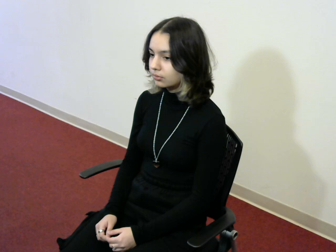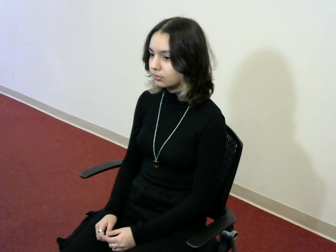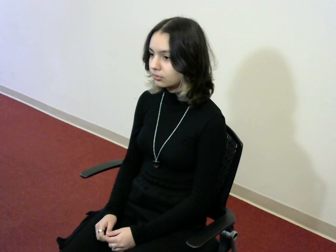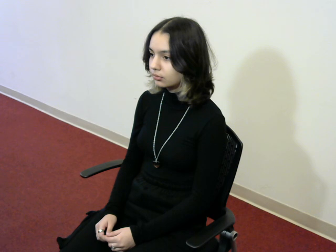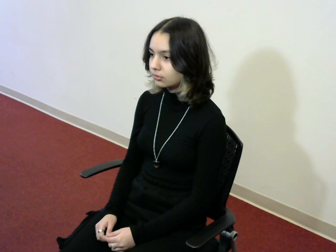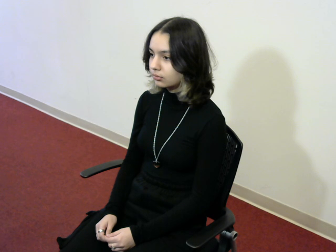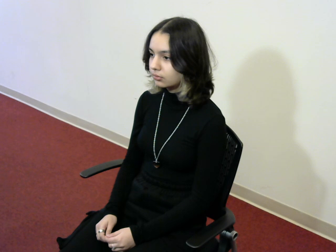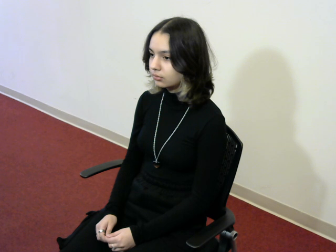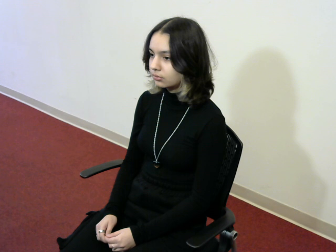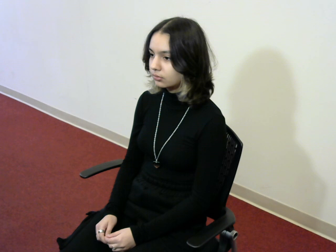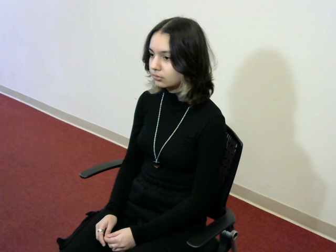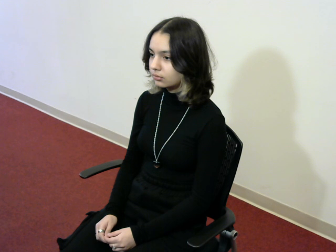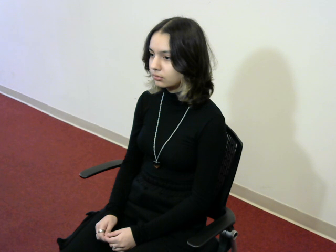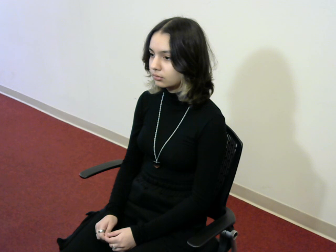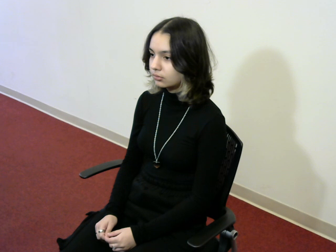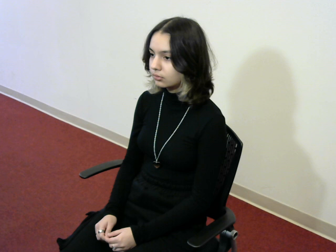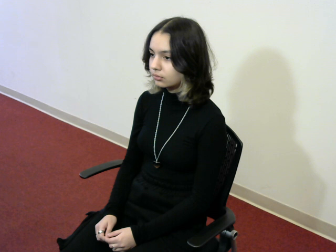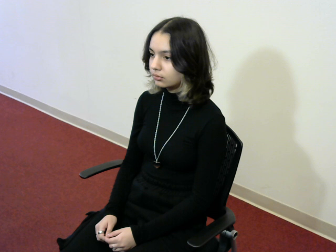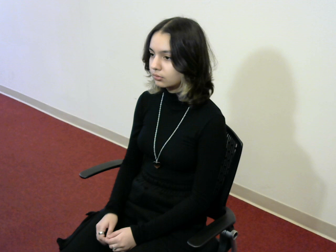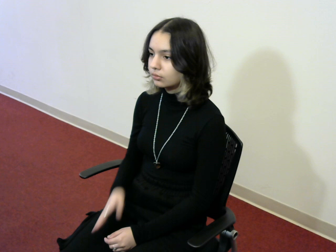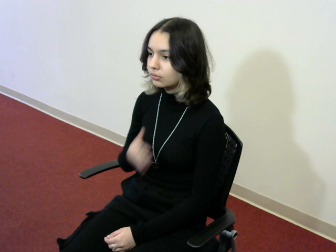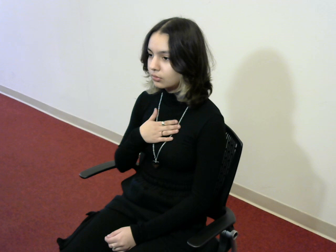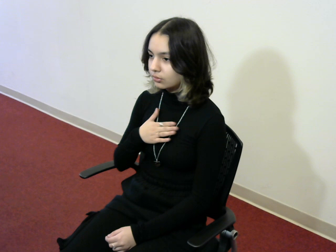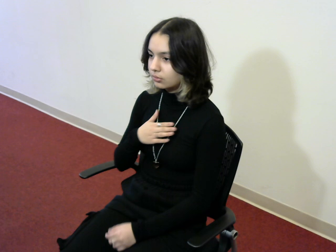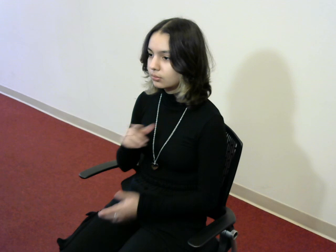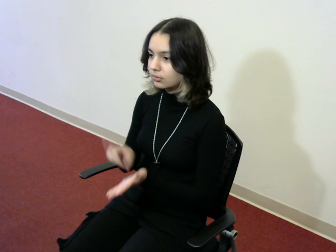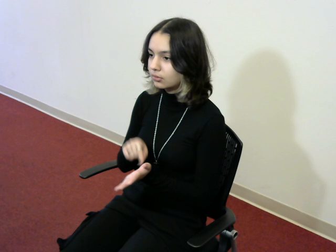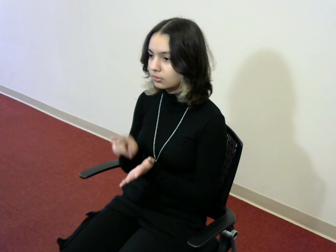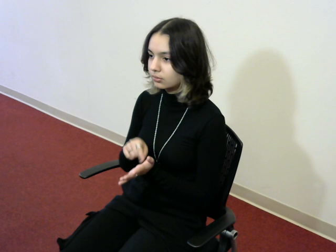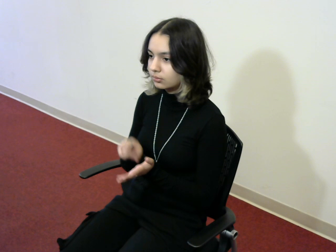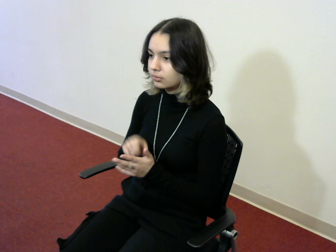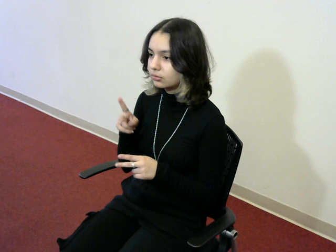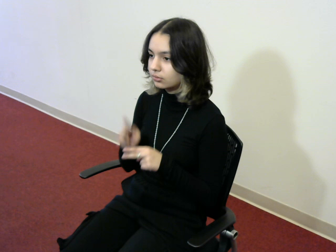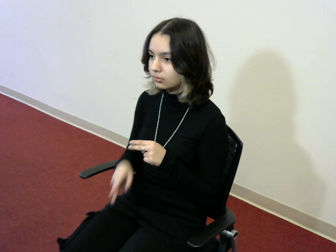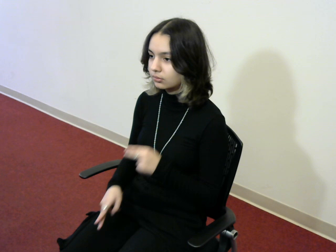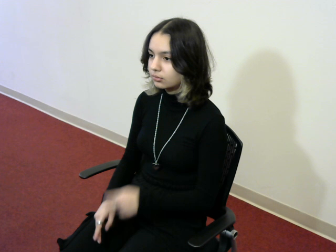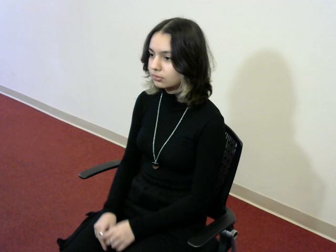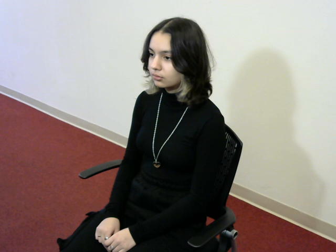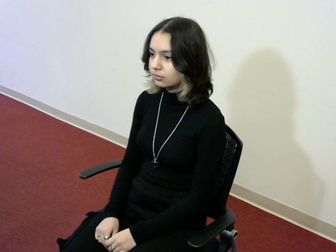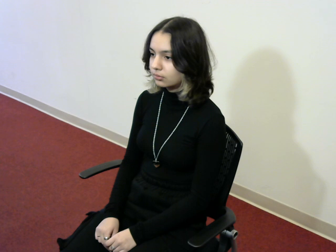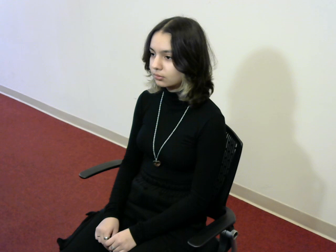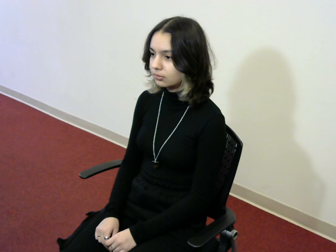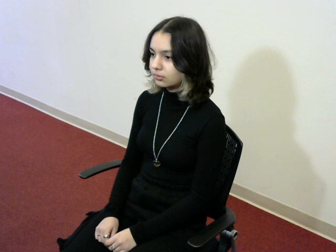Mənim pensiyamı kəsiblər